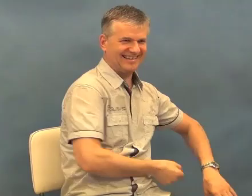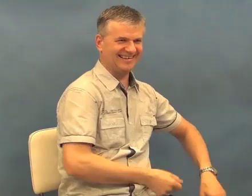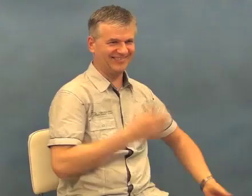Tak to wygląda.